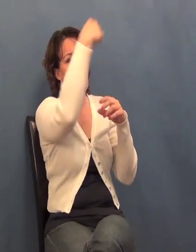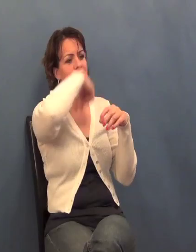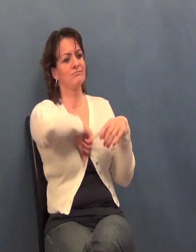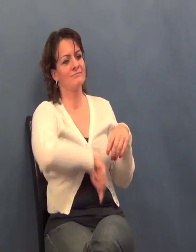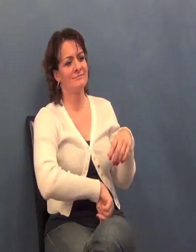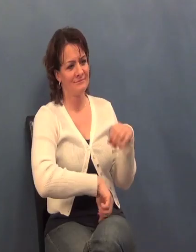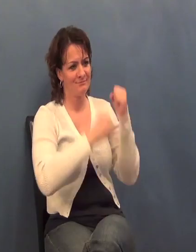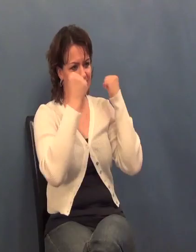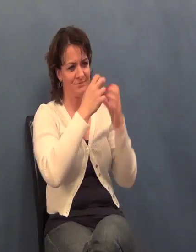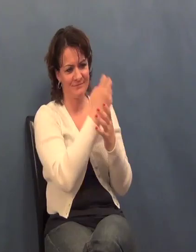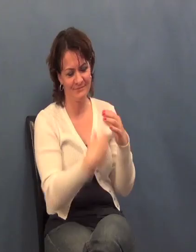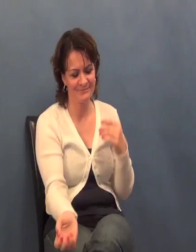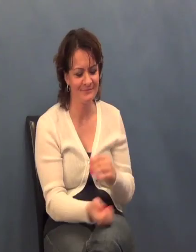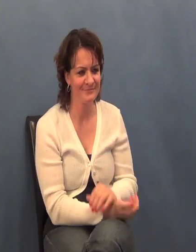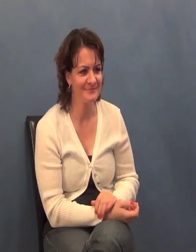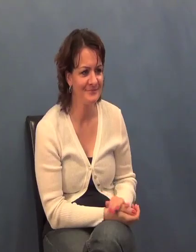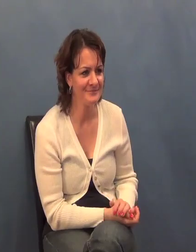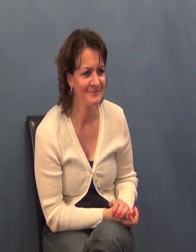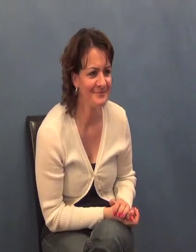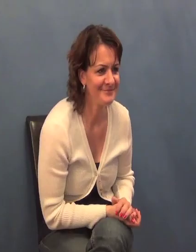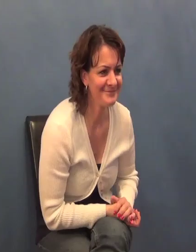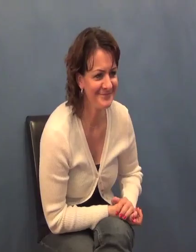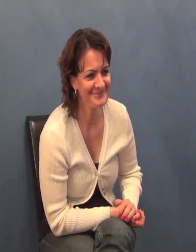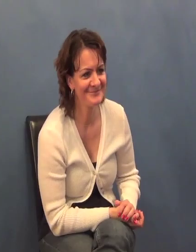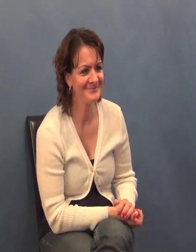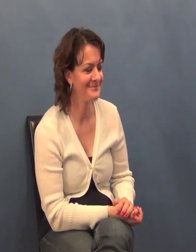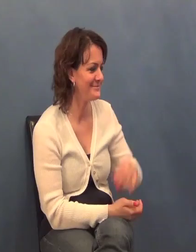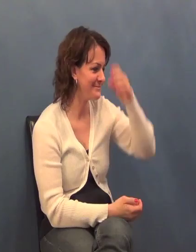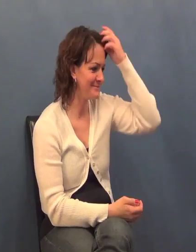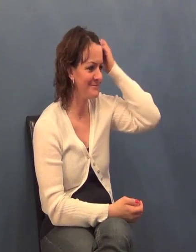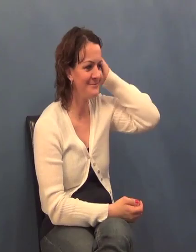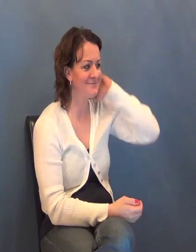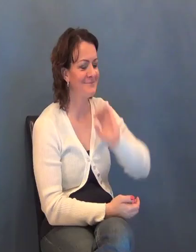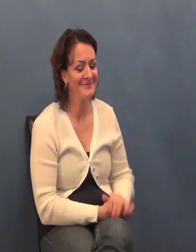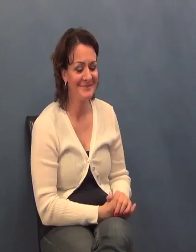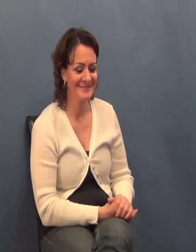Jest ciężka i wypada.